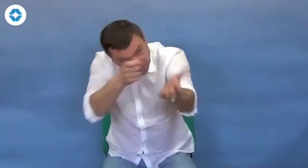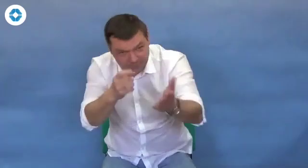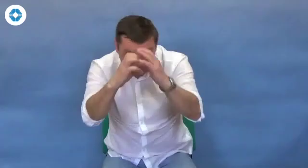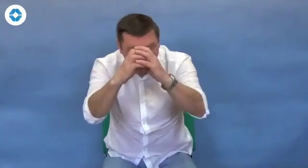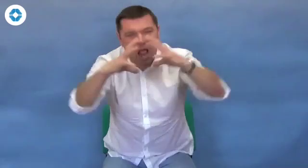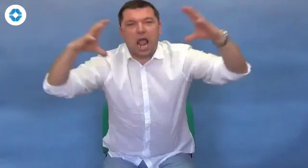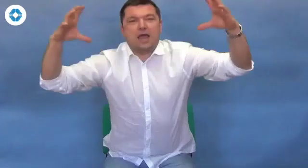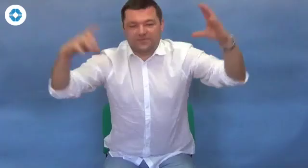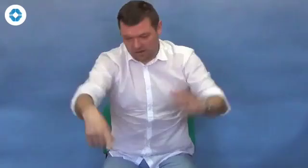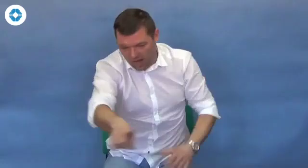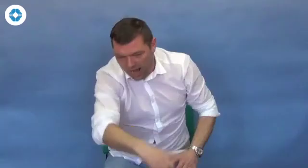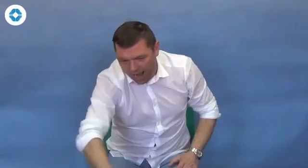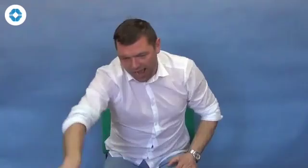Pewnie wolałbyś do dużego.